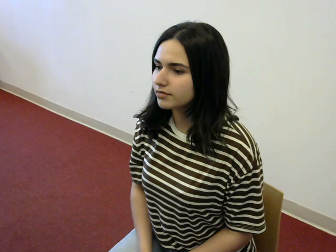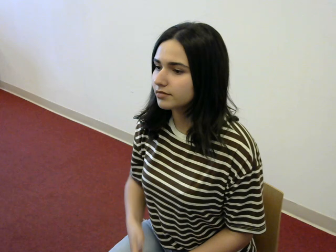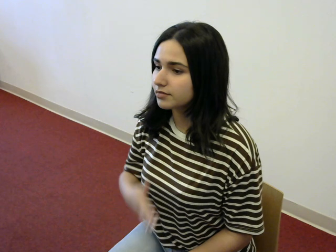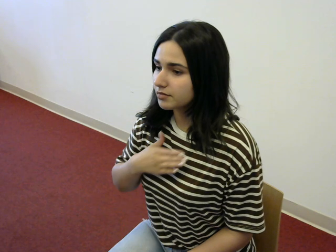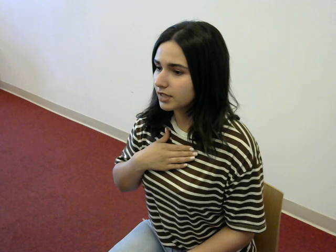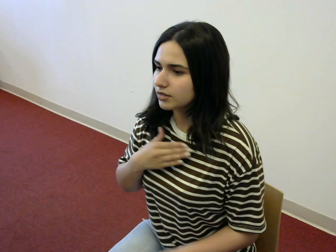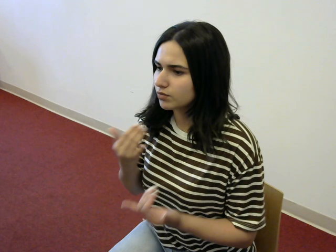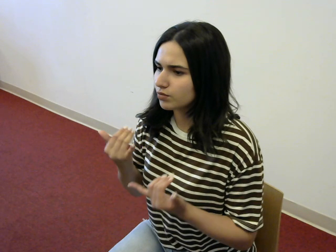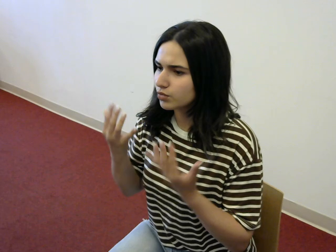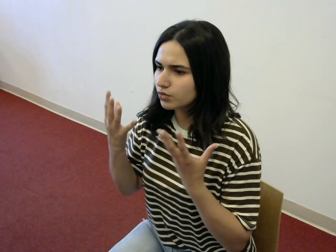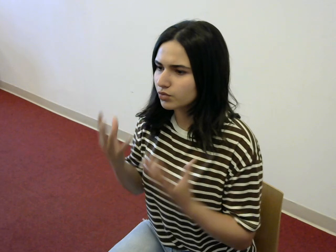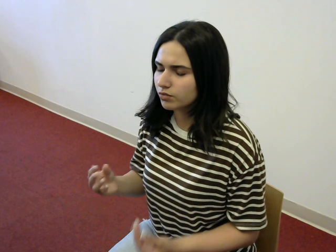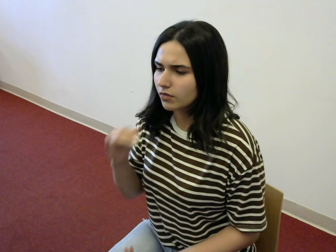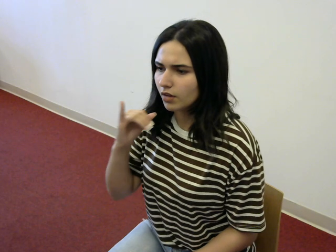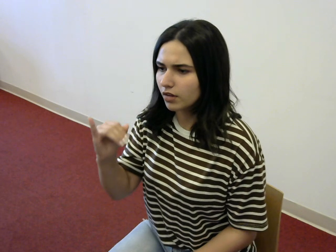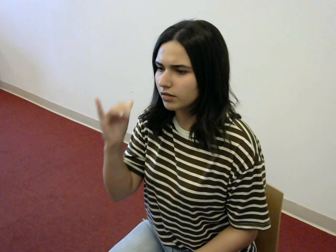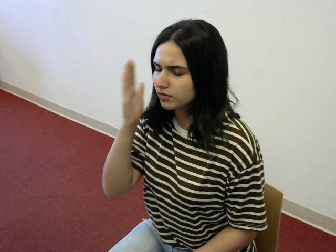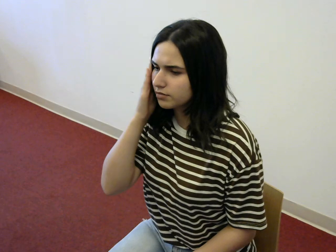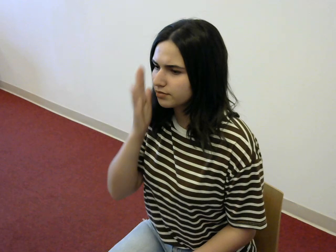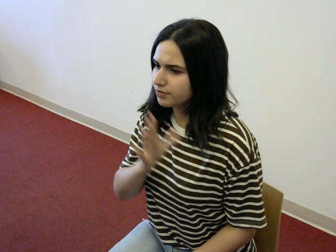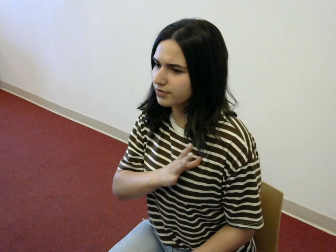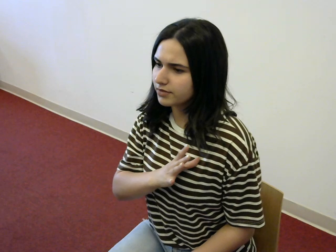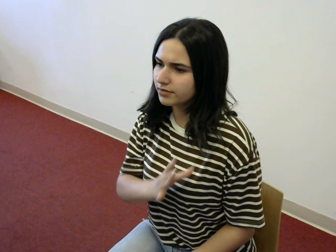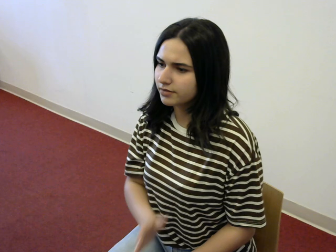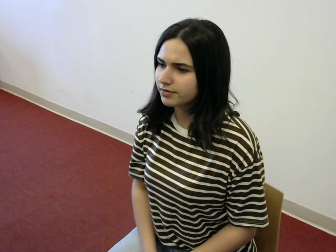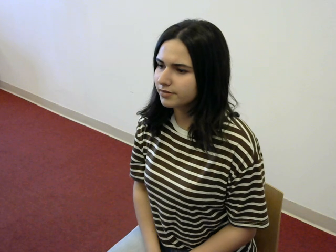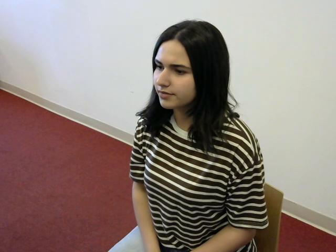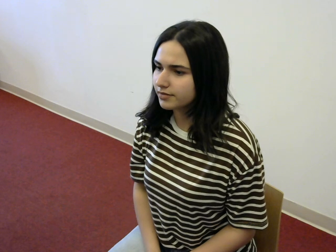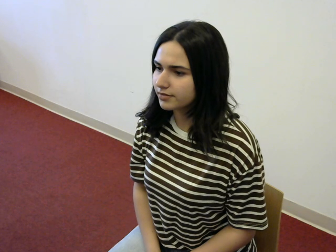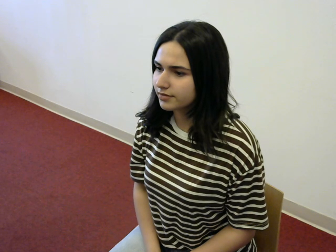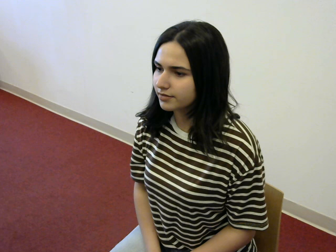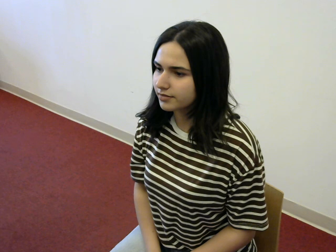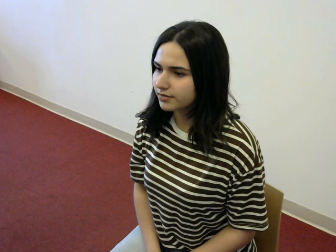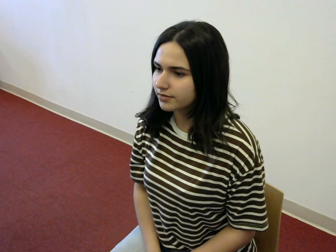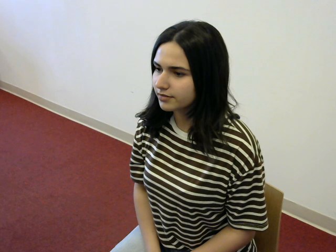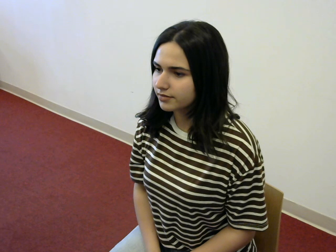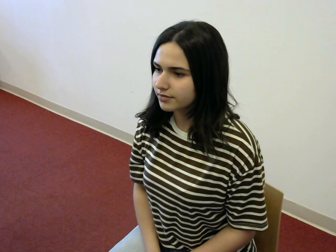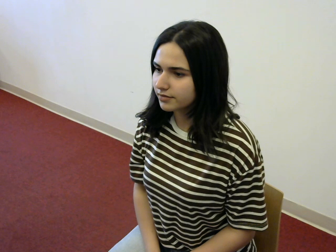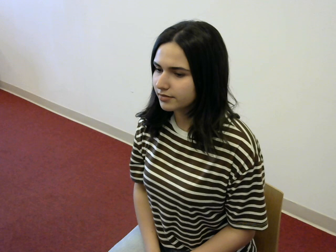Mən bu gün pis yatmışam